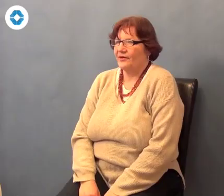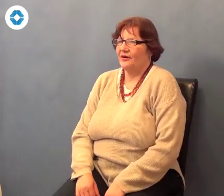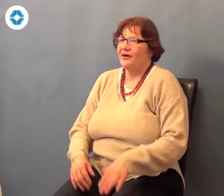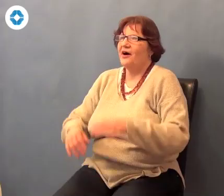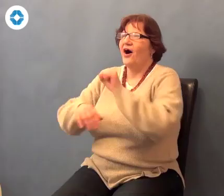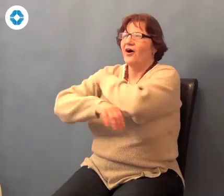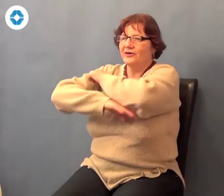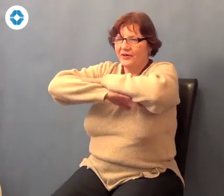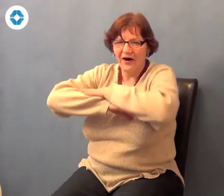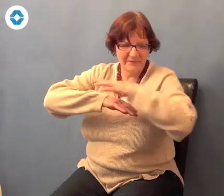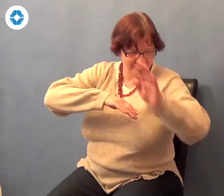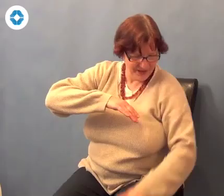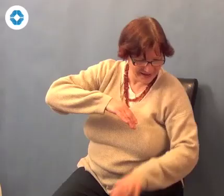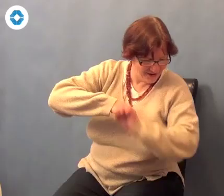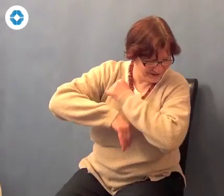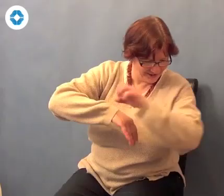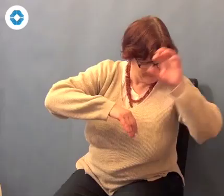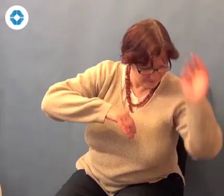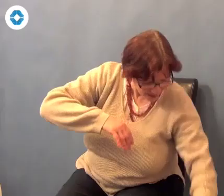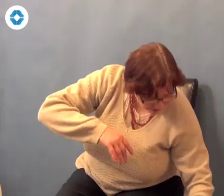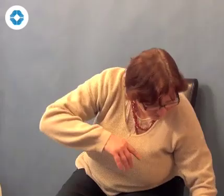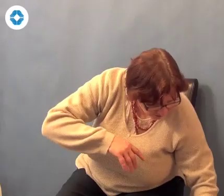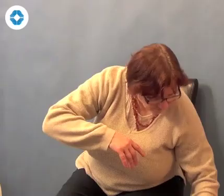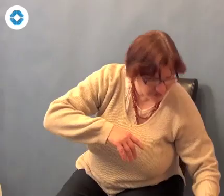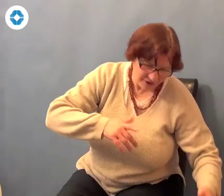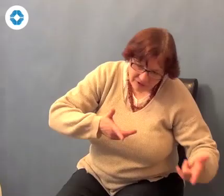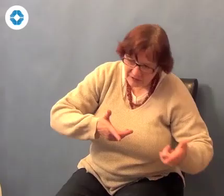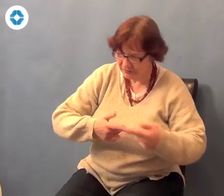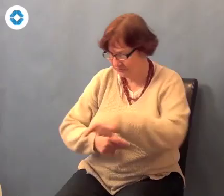Pies wyjrzał przez okno i wypadł z niego.